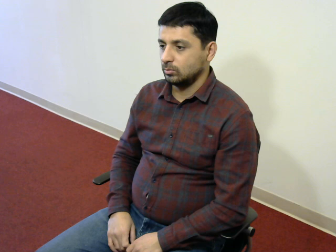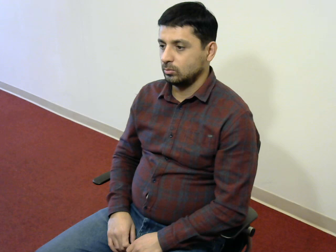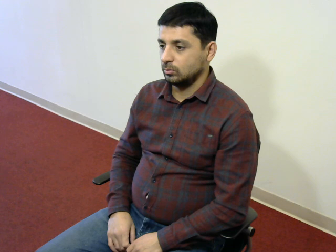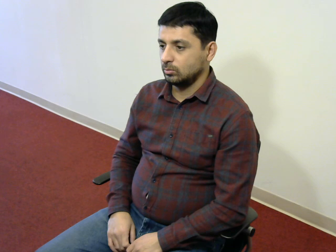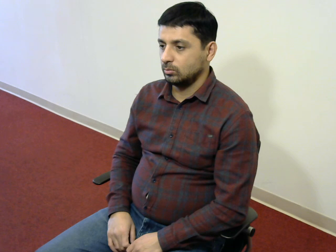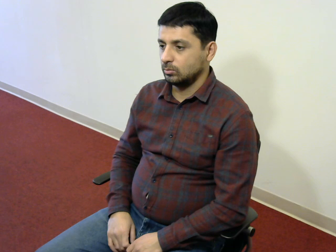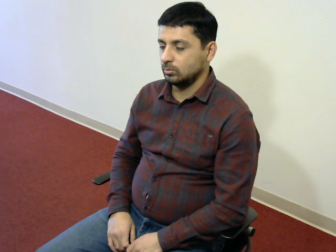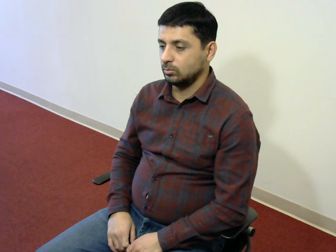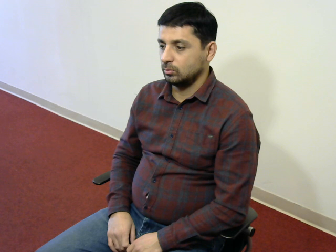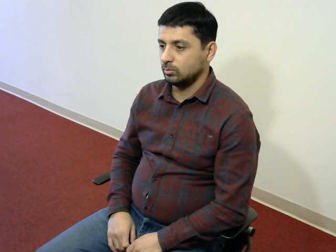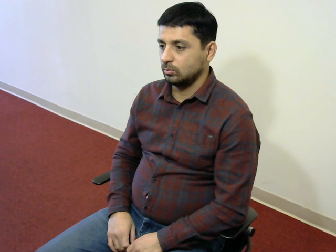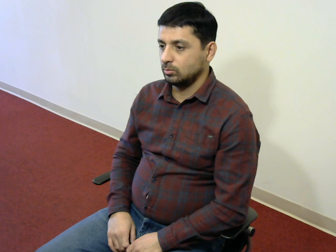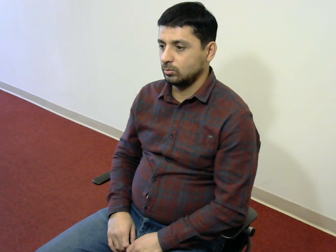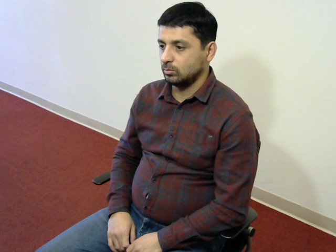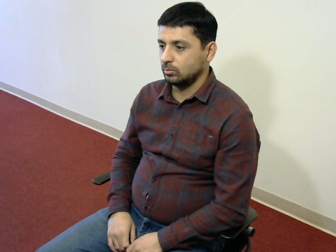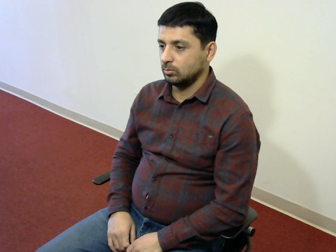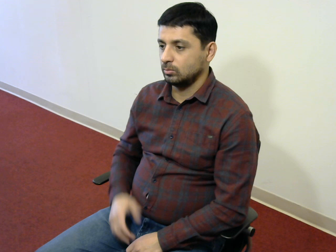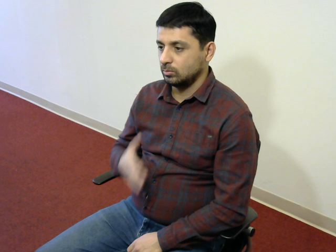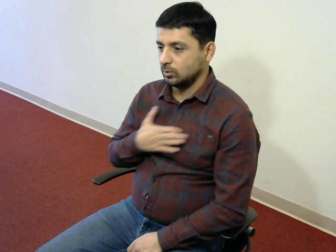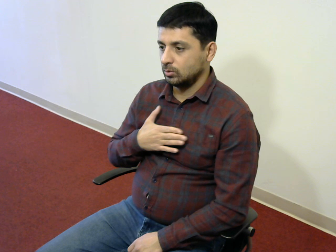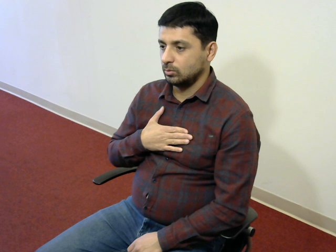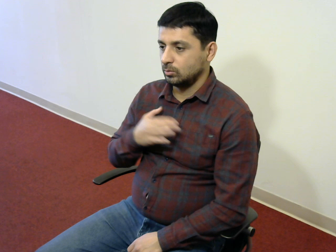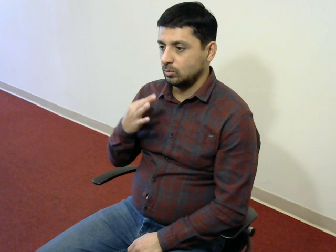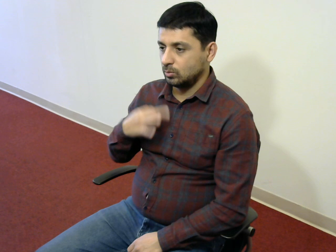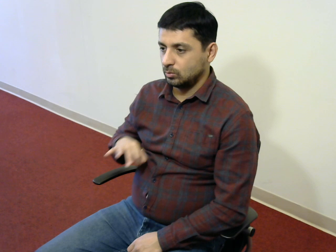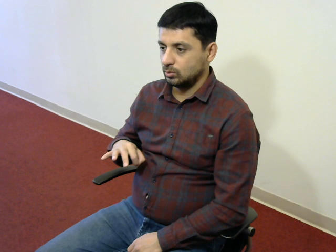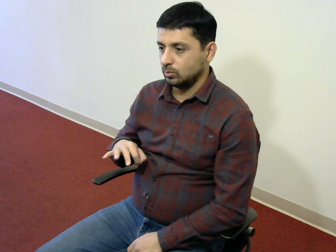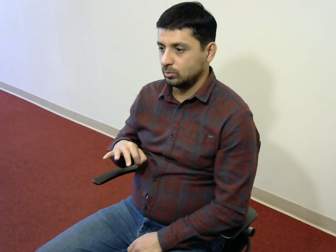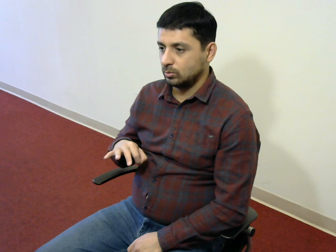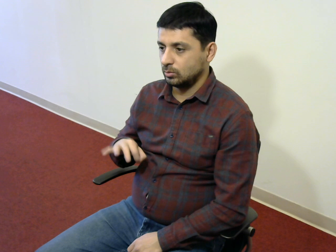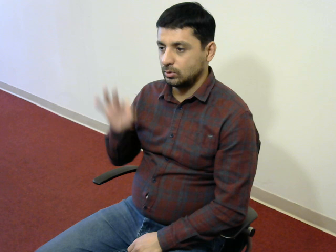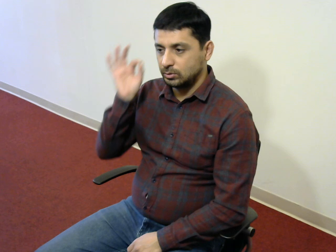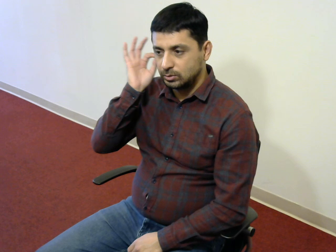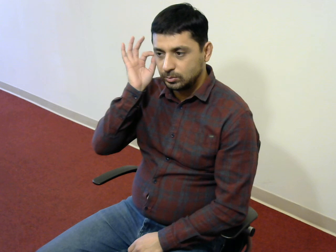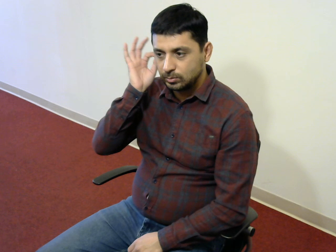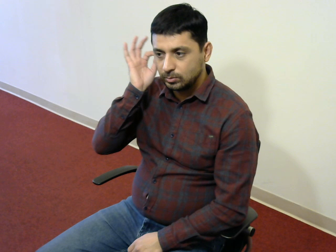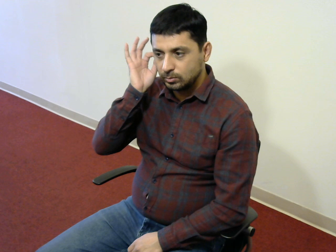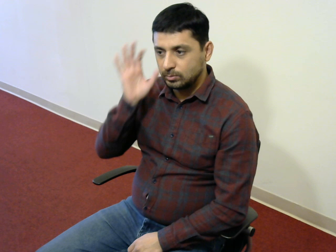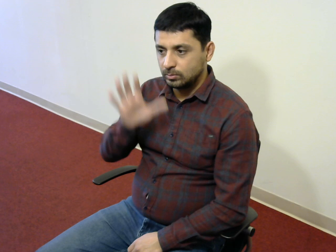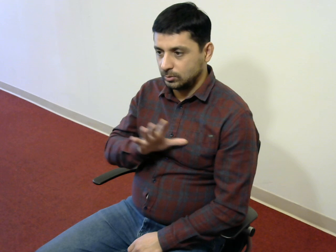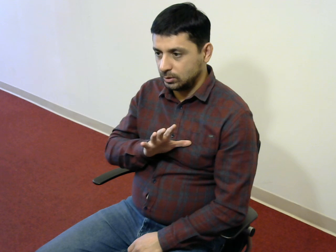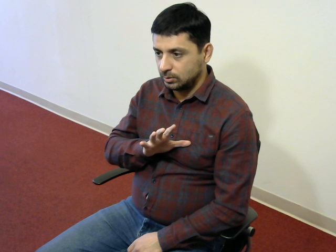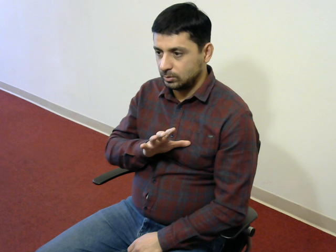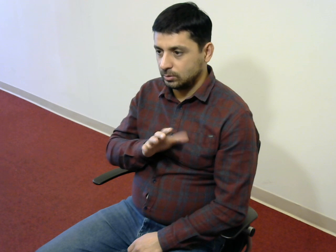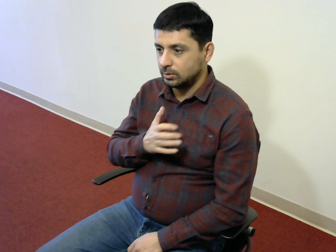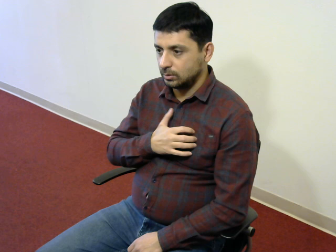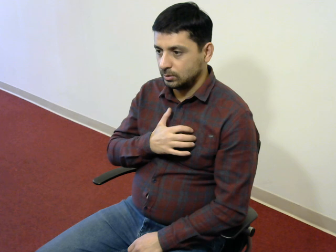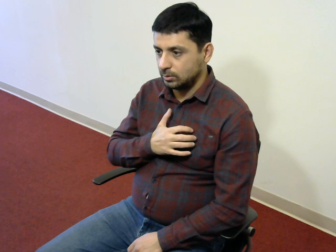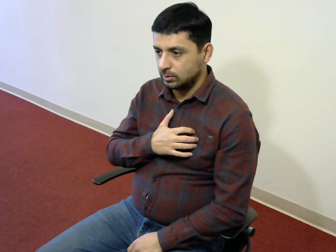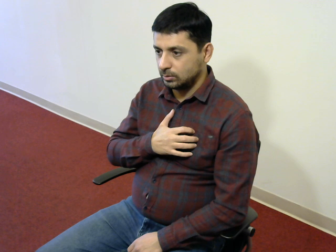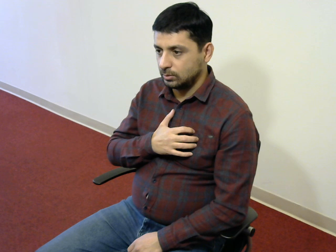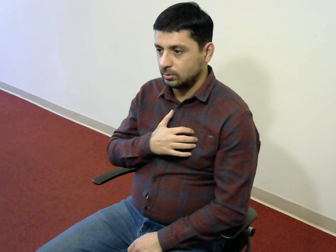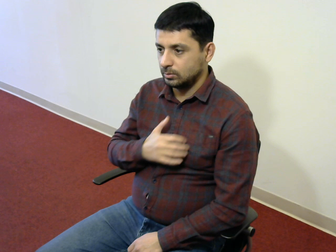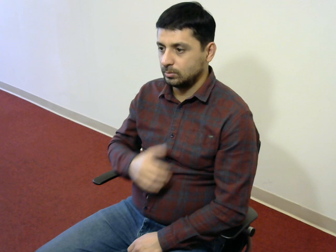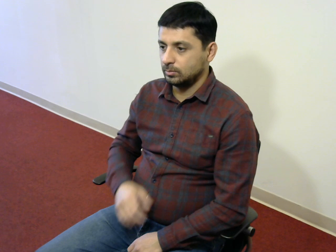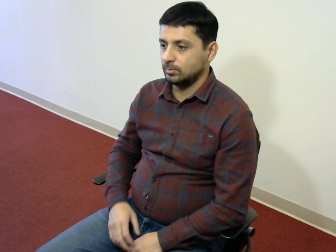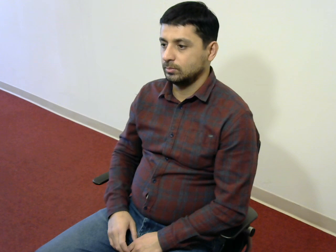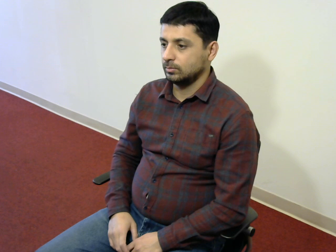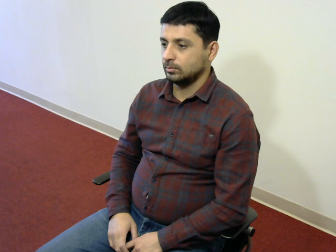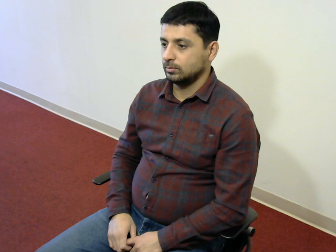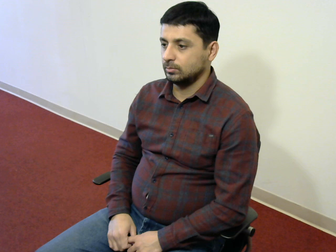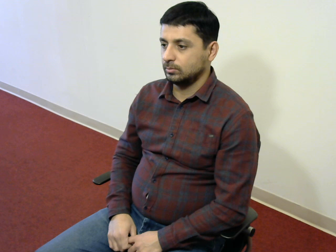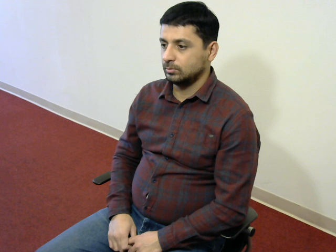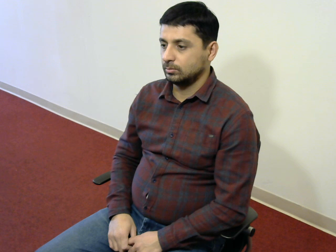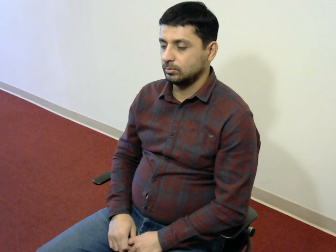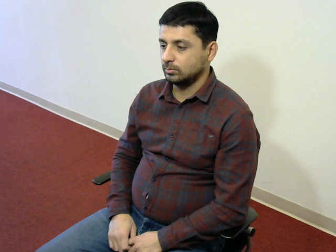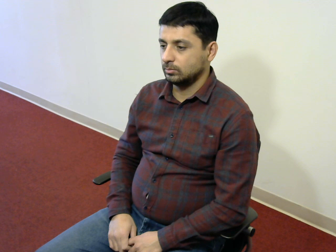Mənim oğlum həkim olmaq istəyir